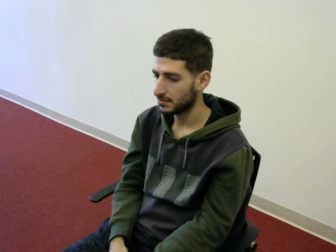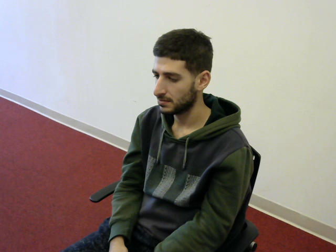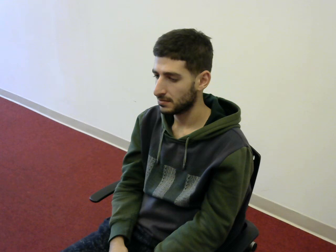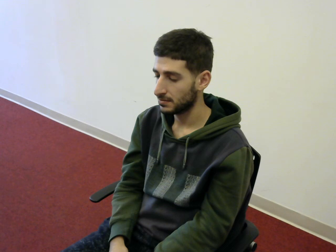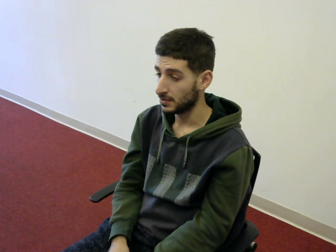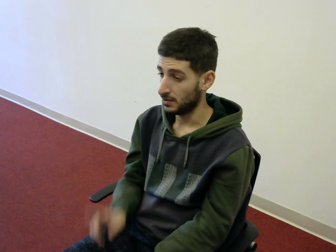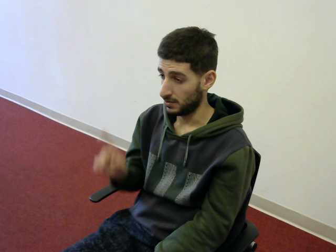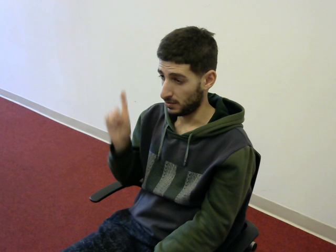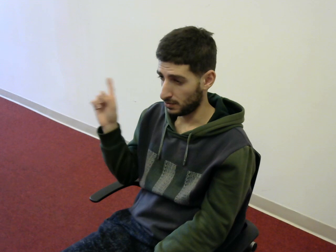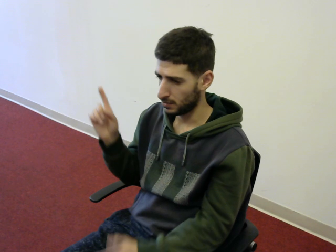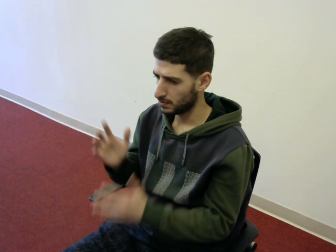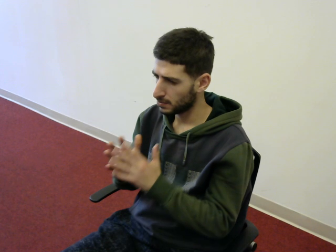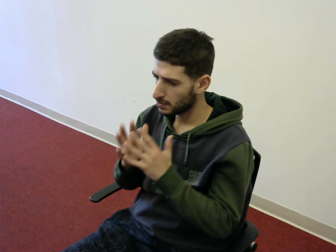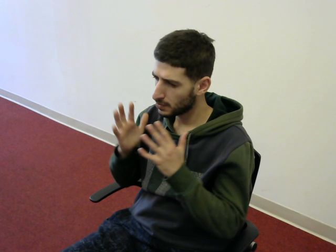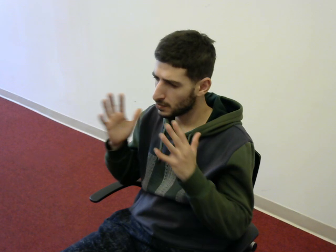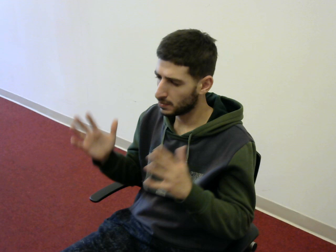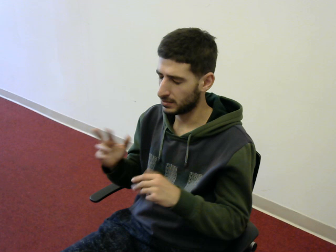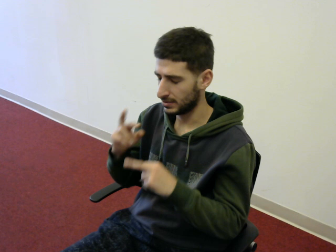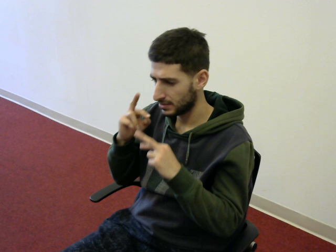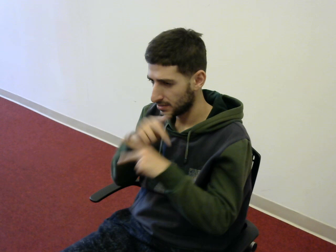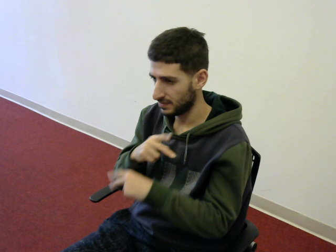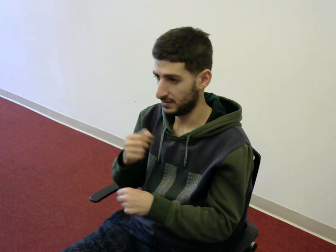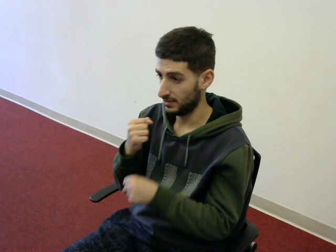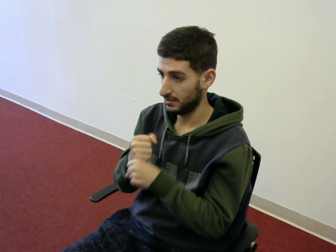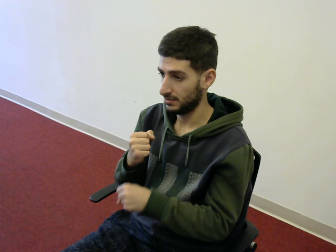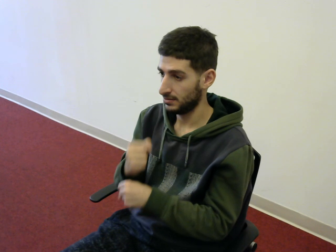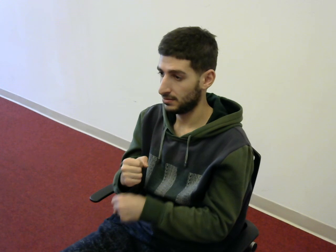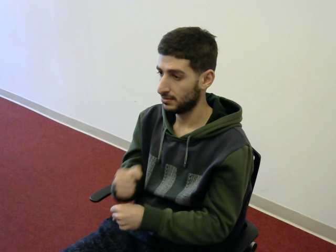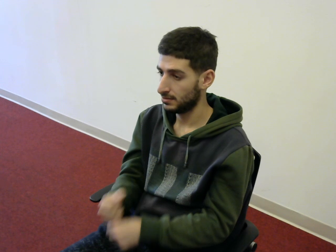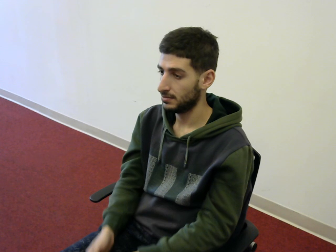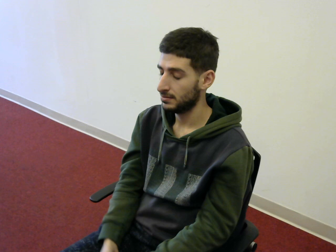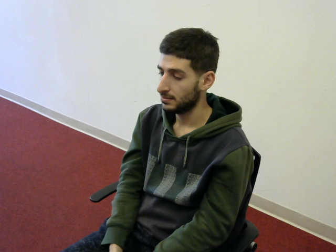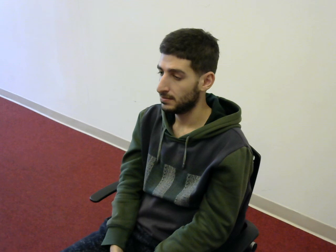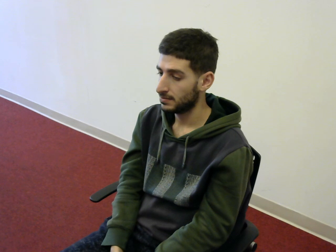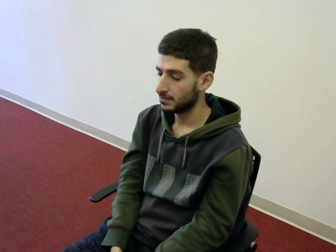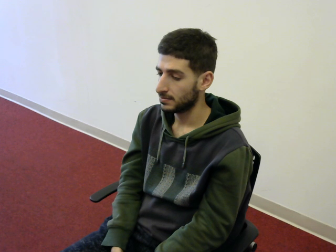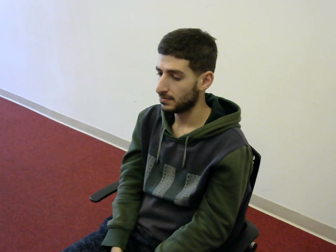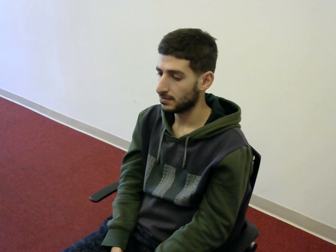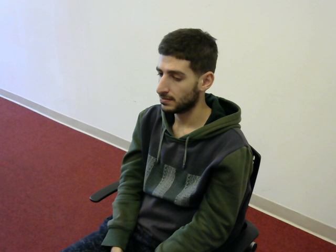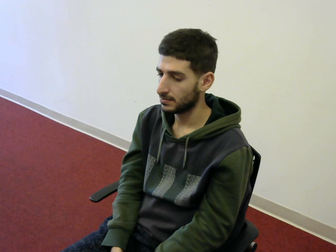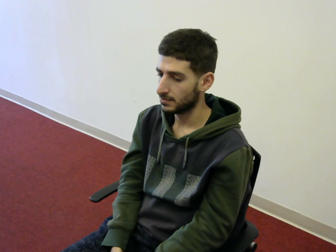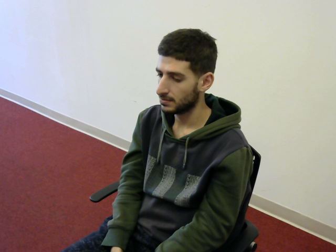O böyük səhv edib